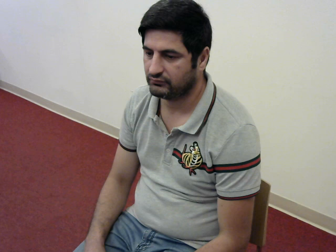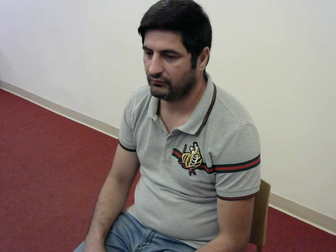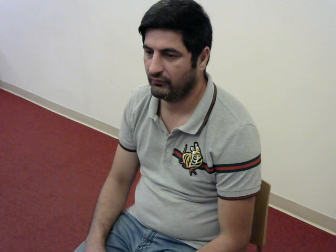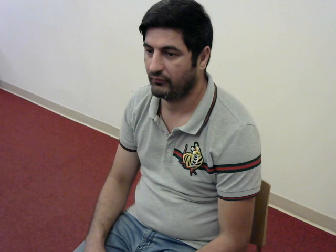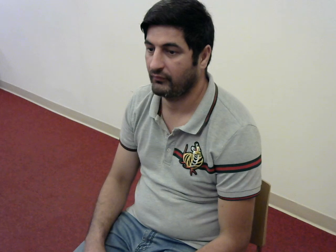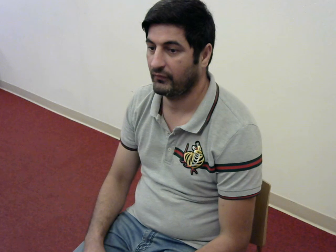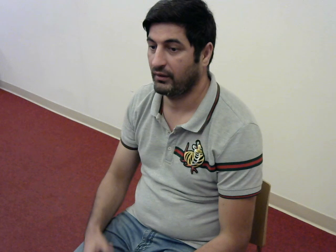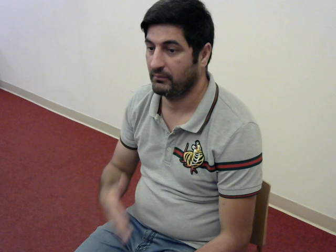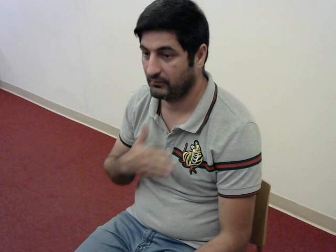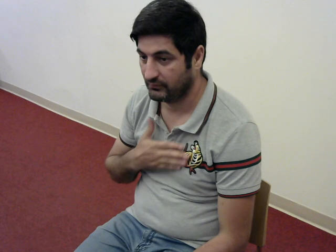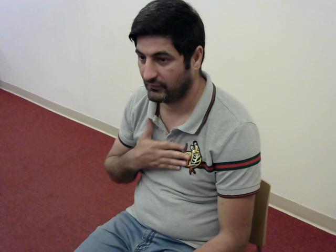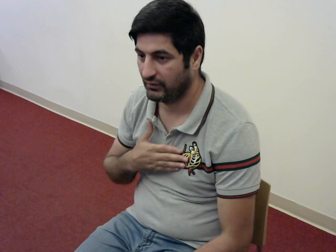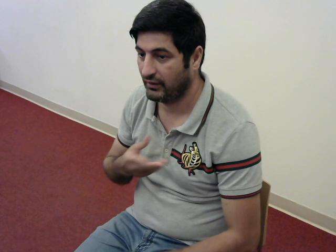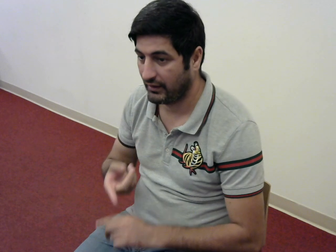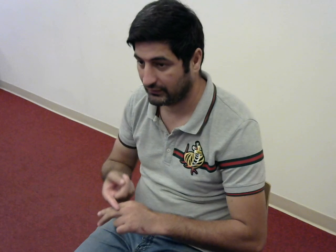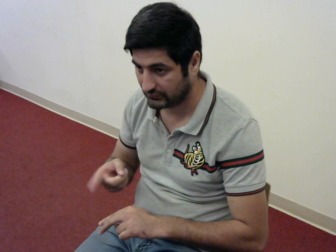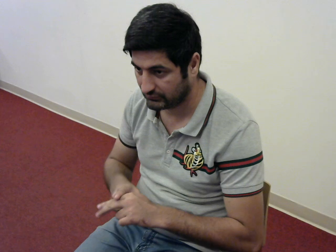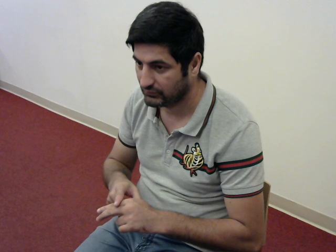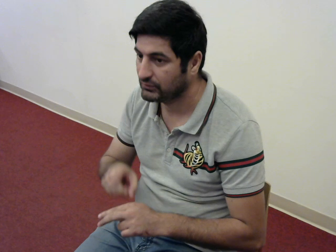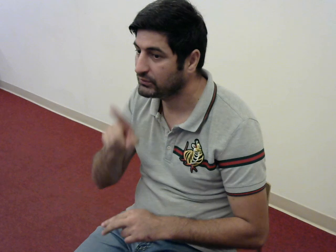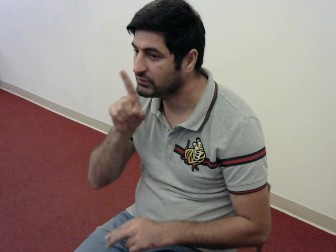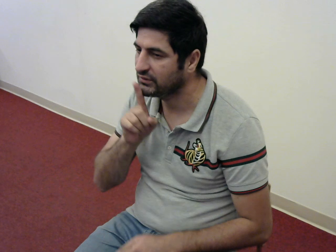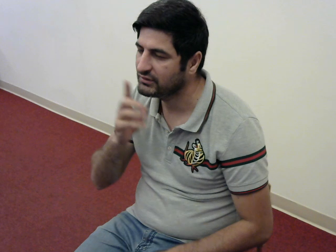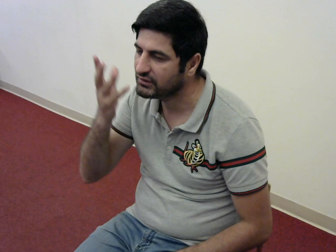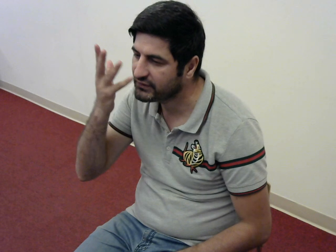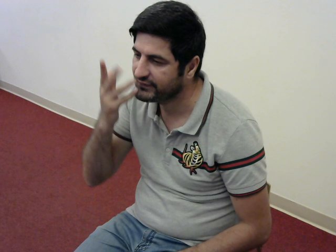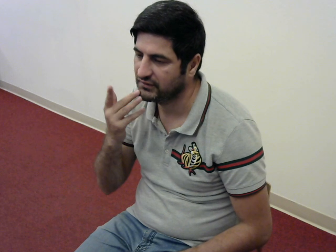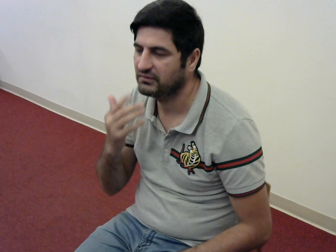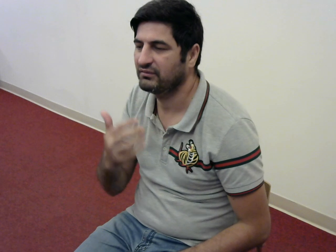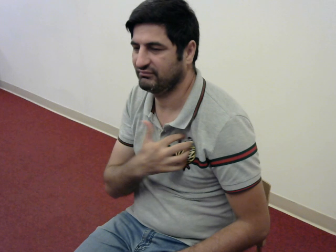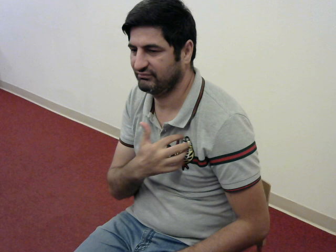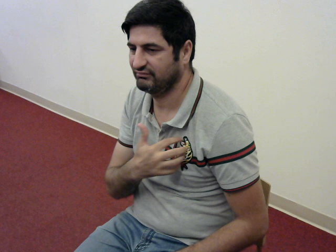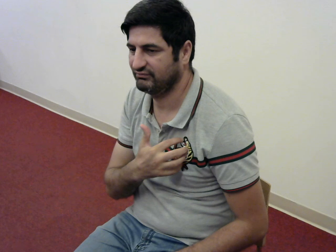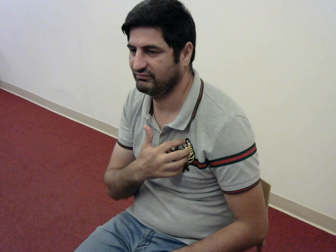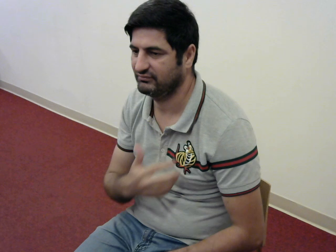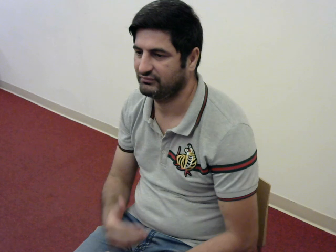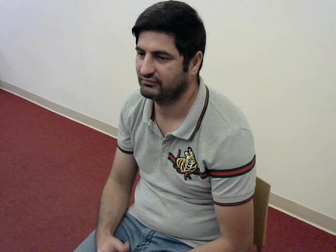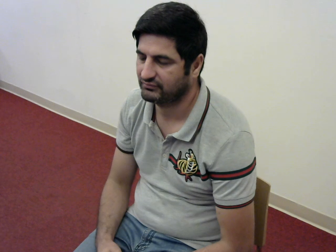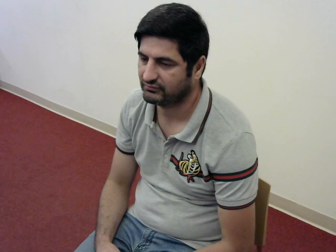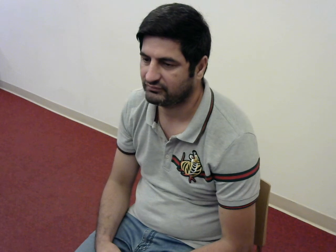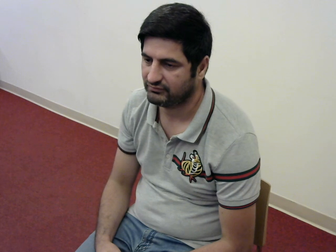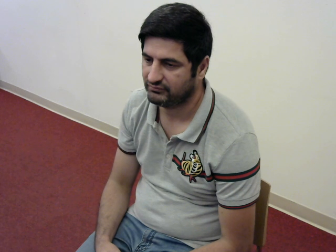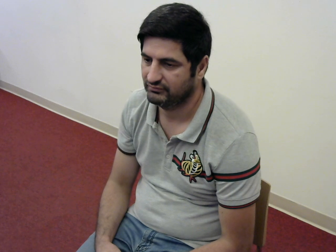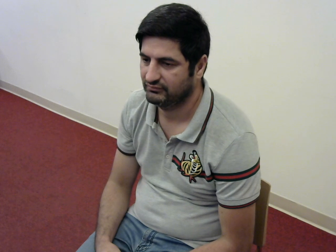Mən bunun göy rəngdə olanını istəyirəm